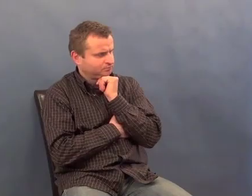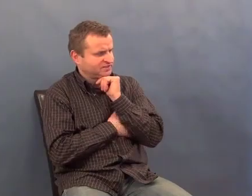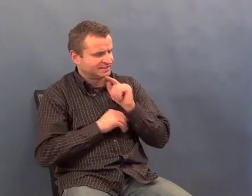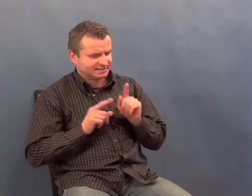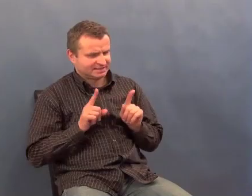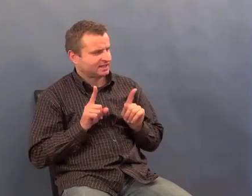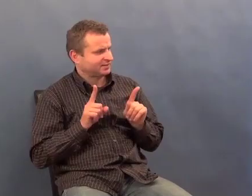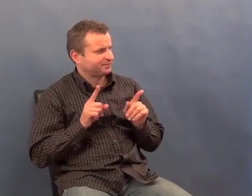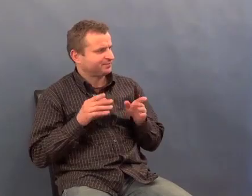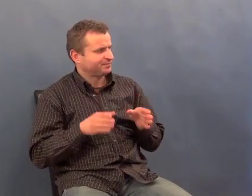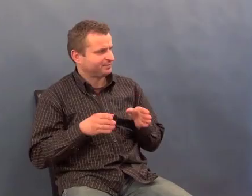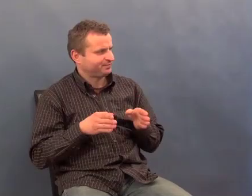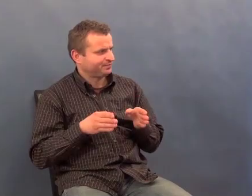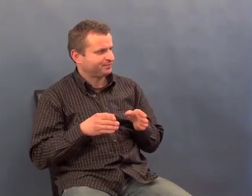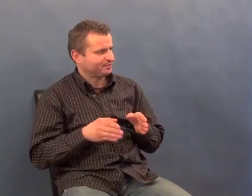Znak drogowy.